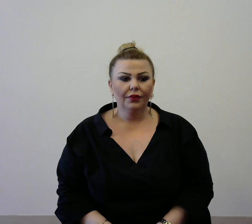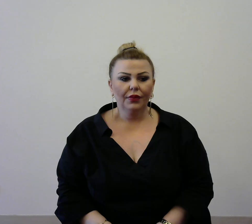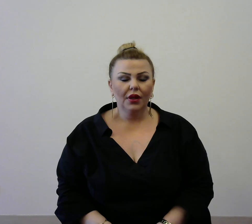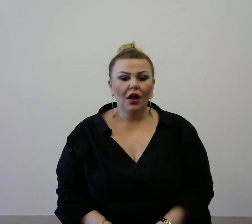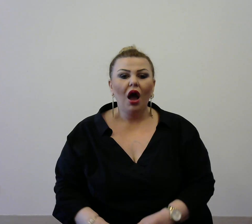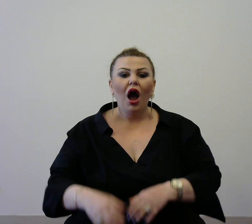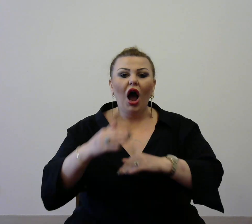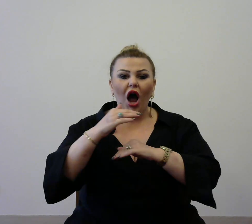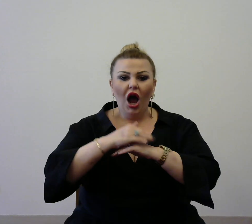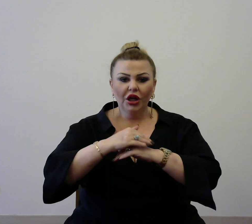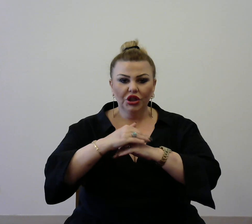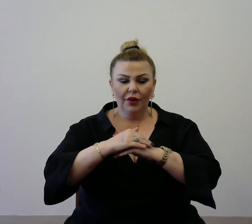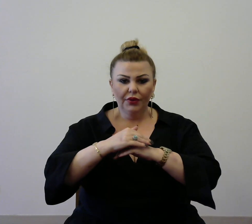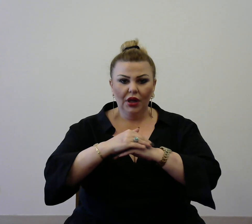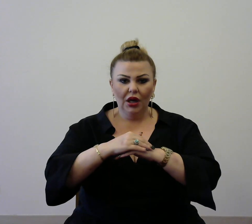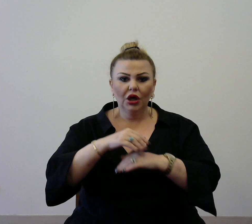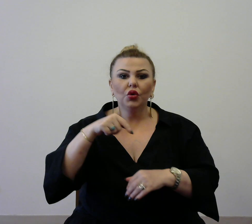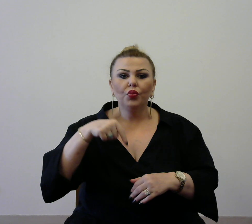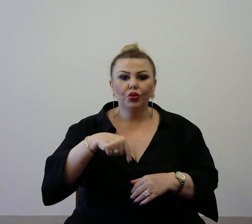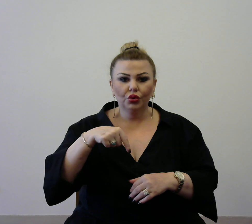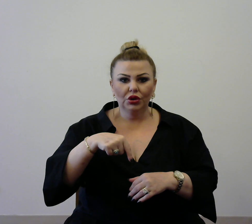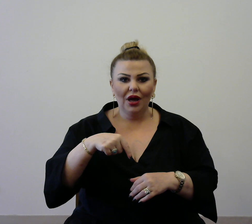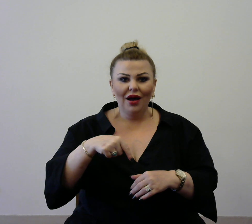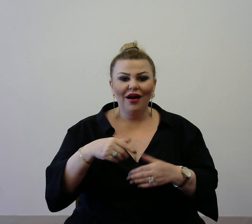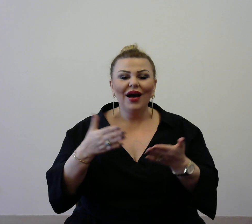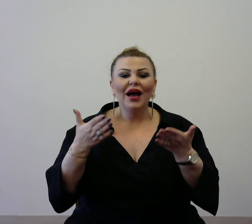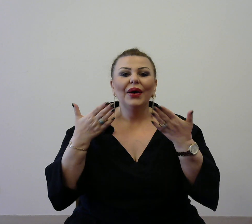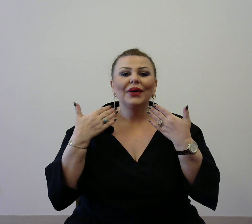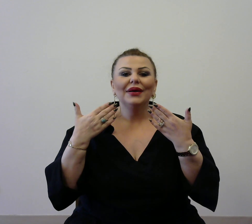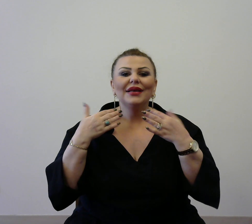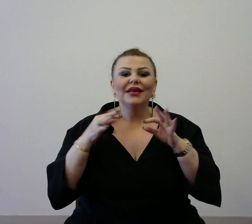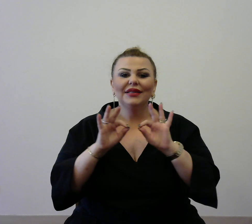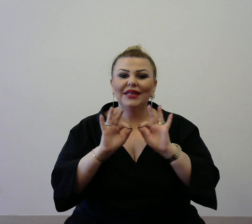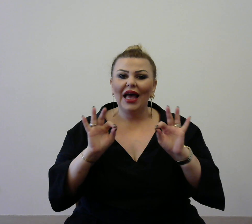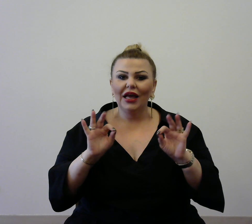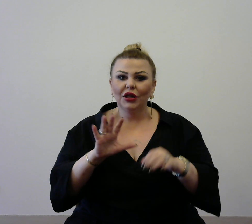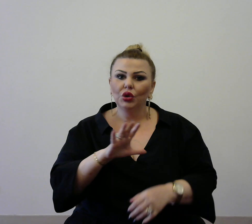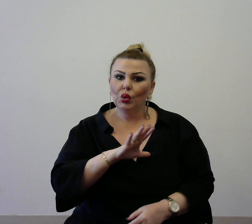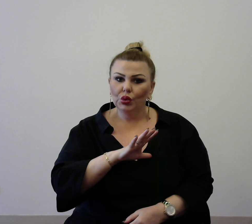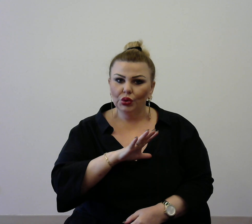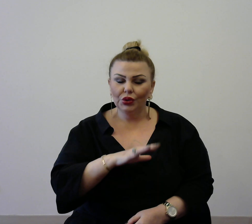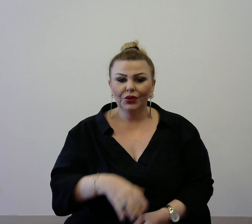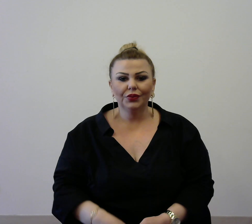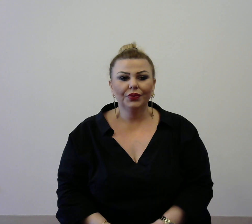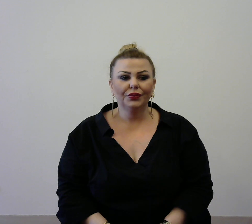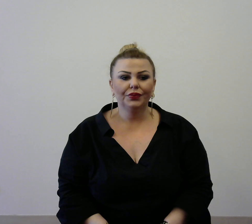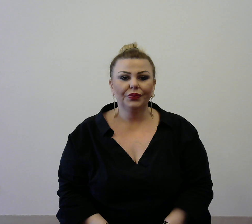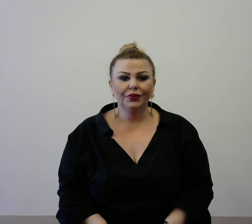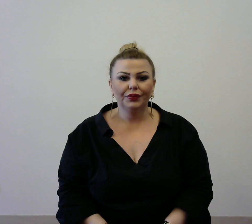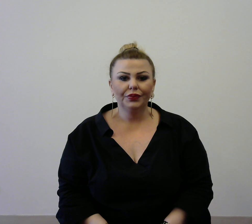Axşamlar bura sərin olur